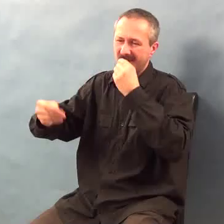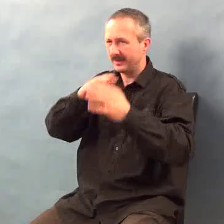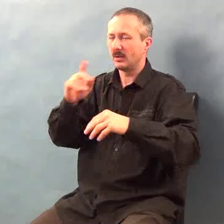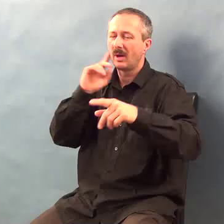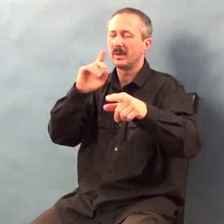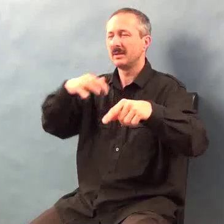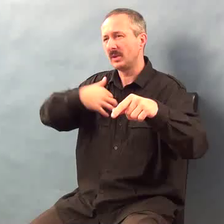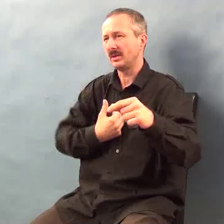Jeden mężczyzna jest zmęczony.